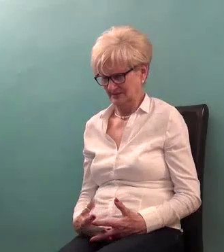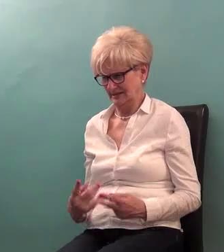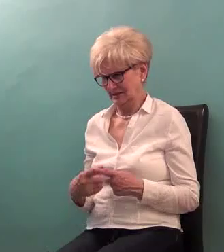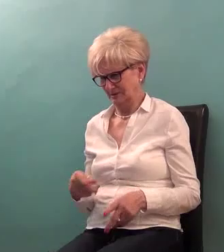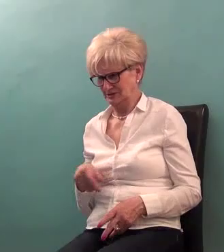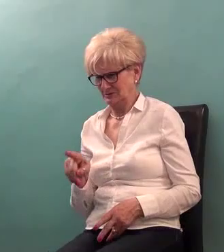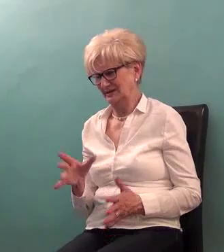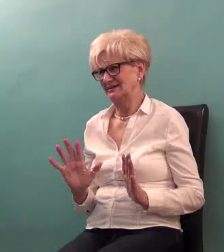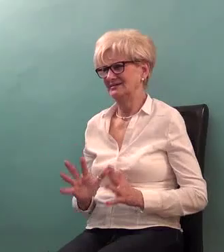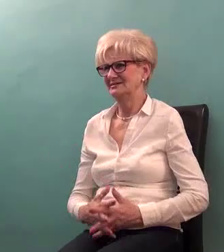Nie pasuje, nie wiem.